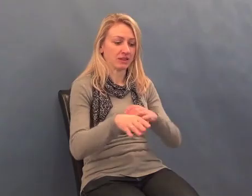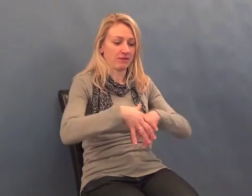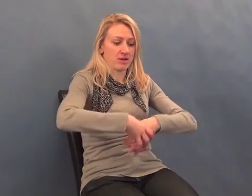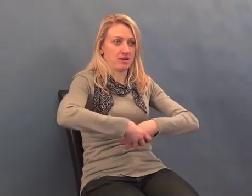Nie wolno.